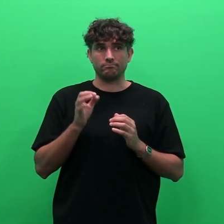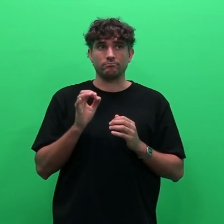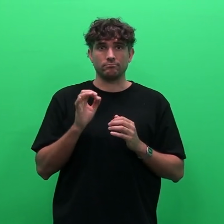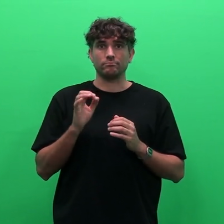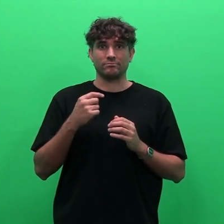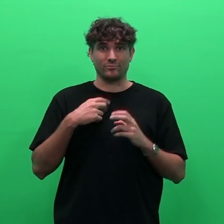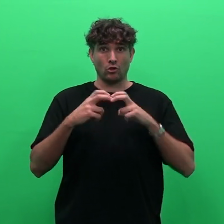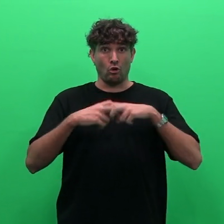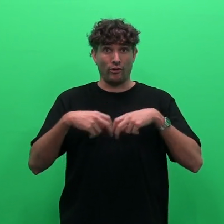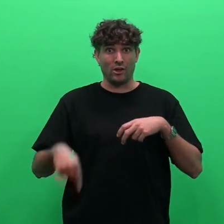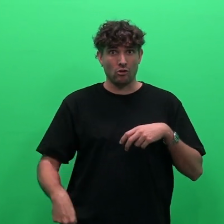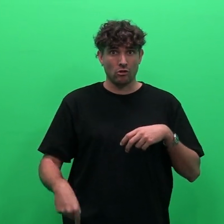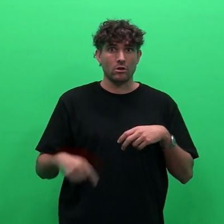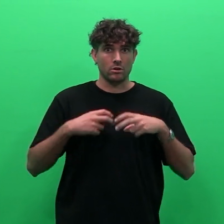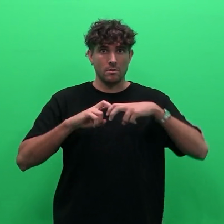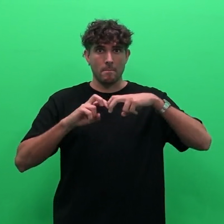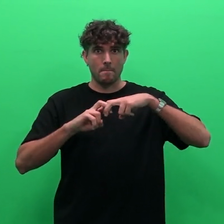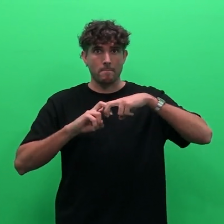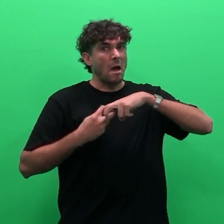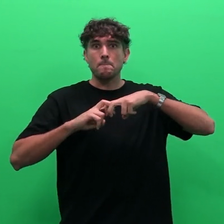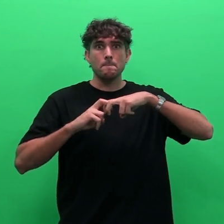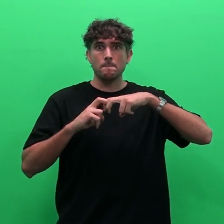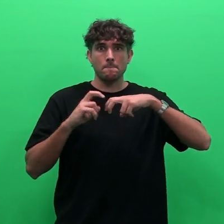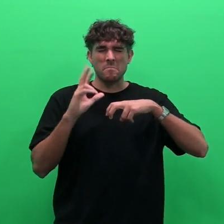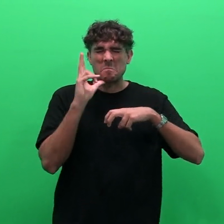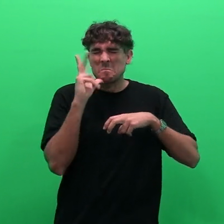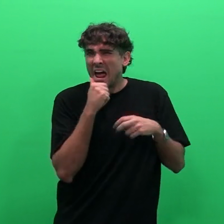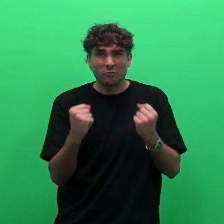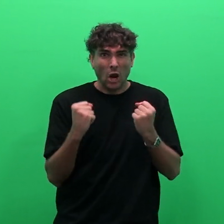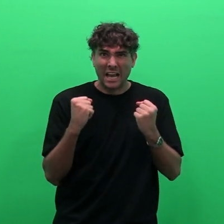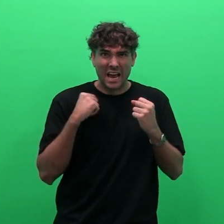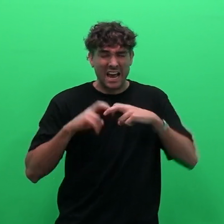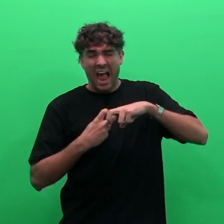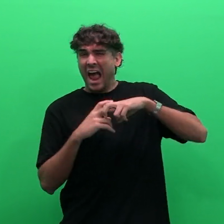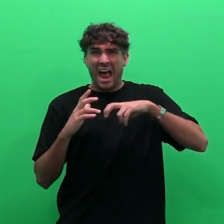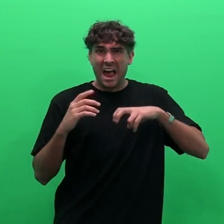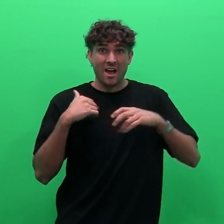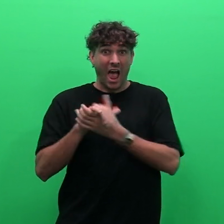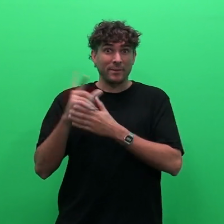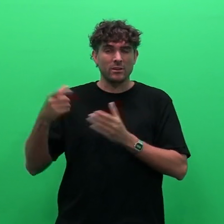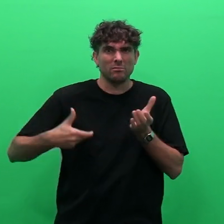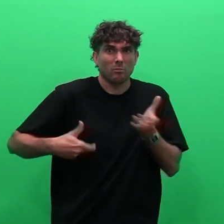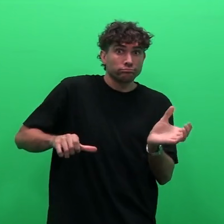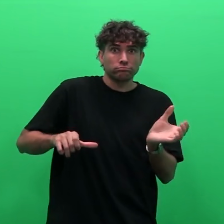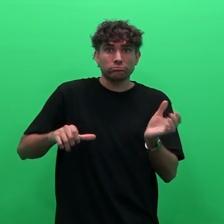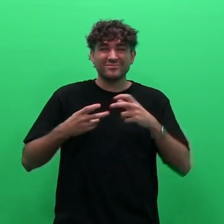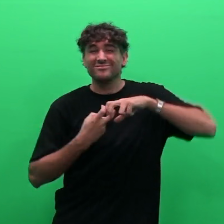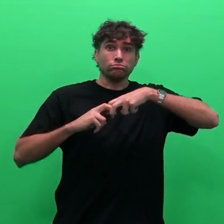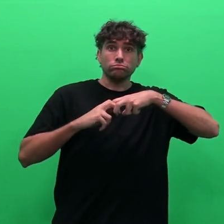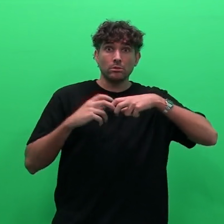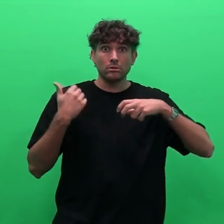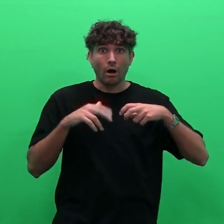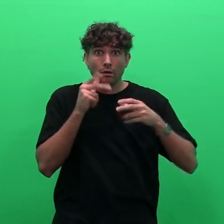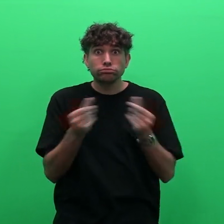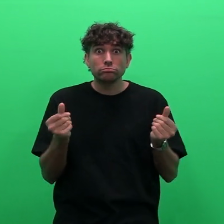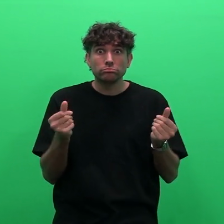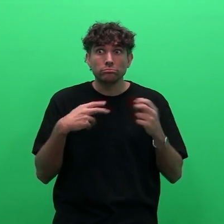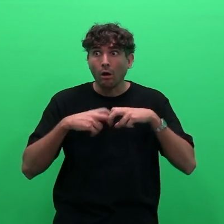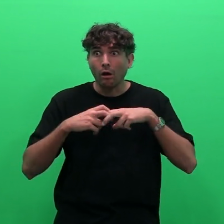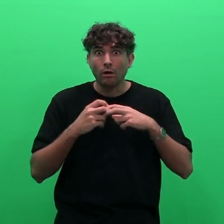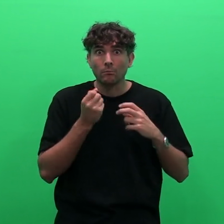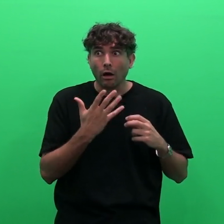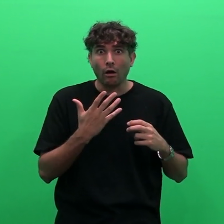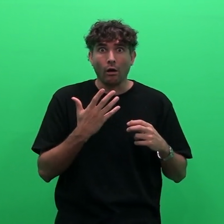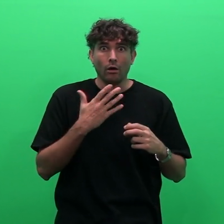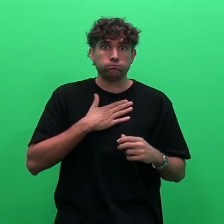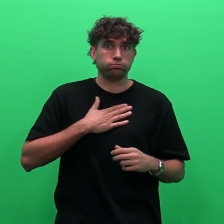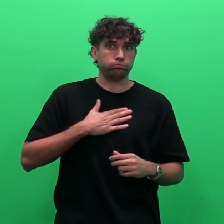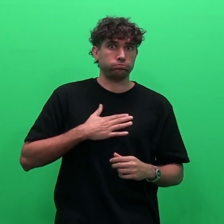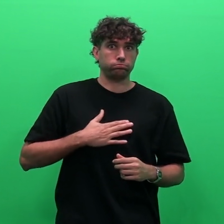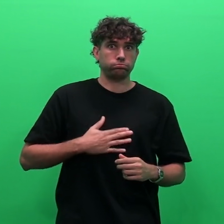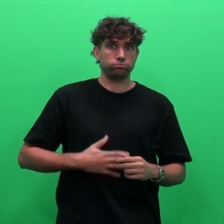Sí, vaig fer un moviment brusc i em vaig dislocar el genoll i em va fer molt de mal, però un amic meu el va recol·locar i ja el tinc bé, menys mal.